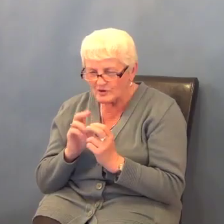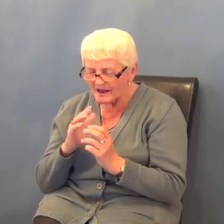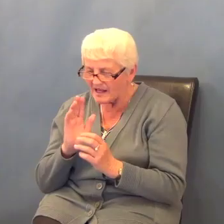Nie...